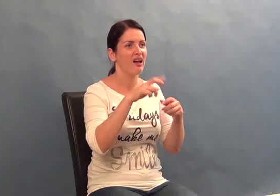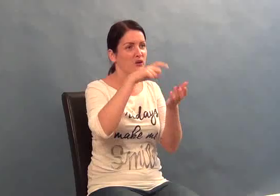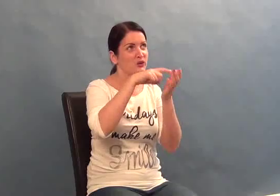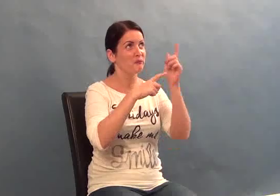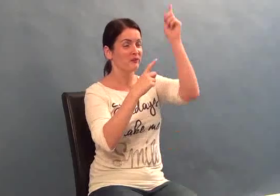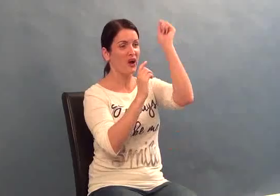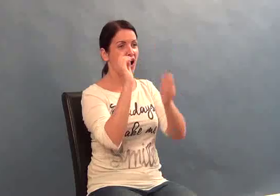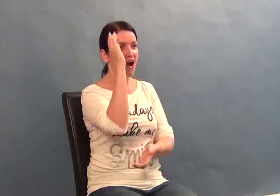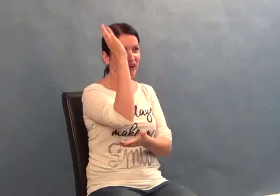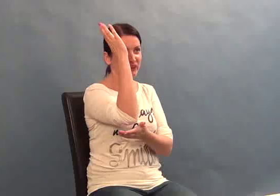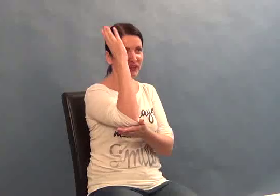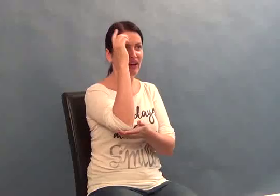Kura siedziała w oknie.